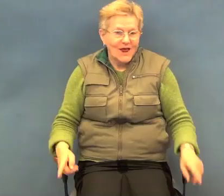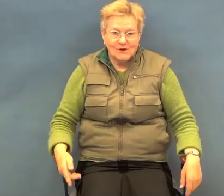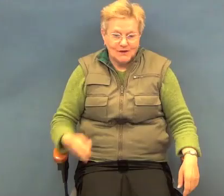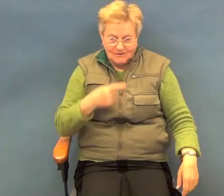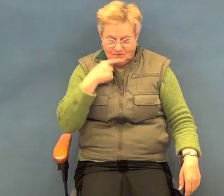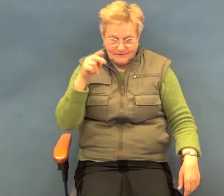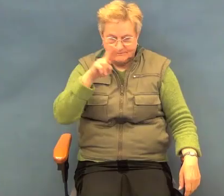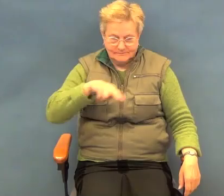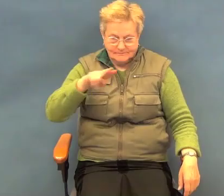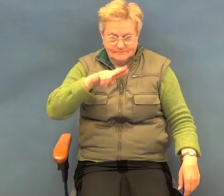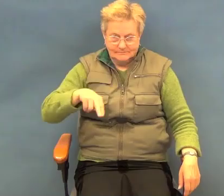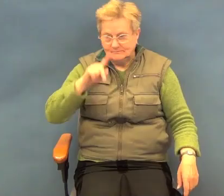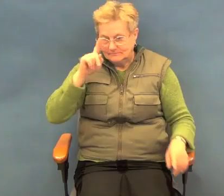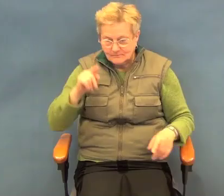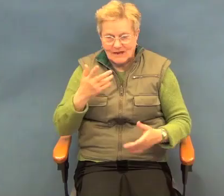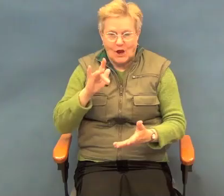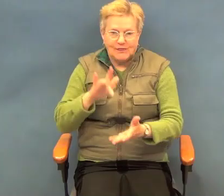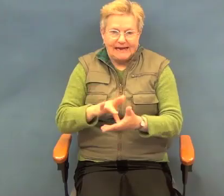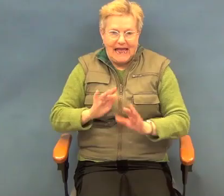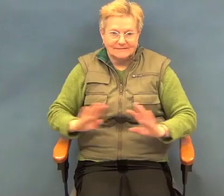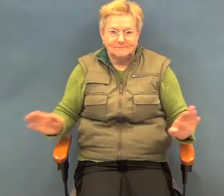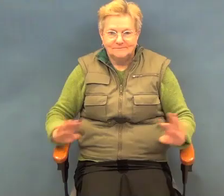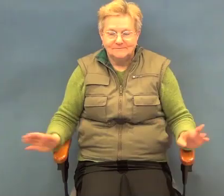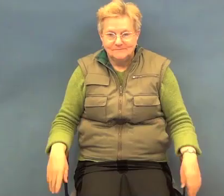Znak z czerwoną otoczką i przekreśleniem ostrzega ludzi, że mają tego nie dotykać.